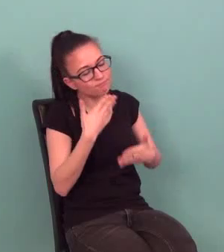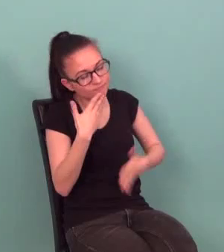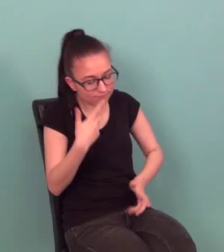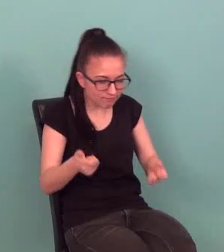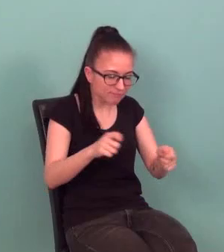Wsiada na rower.